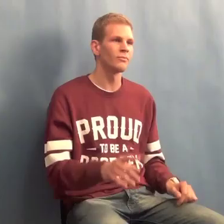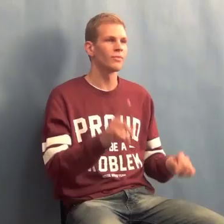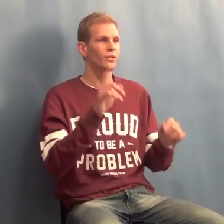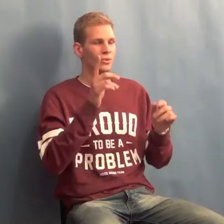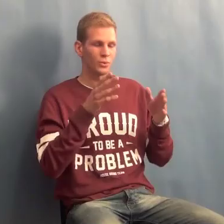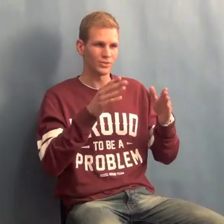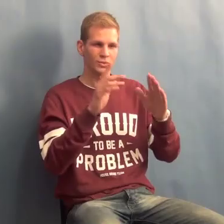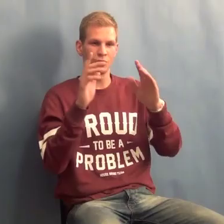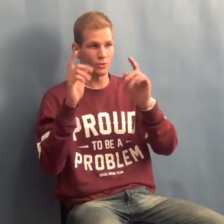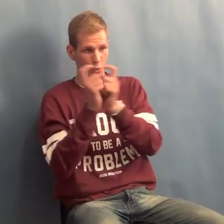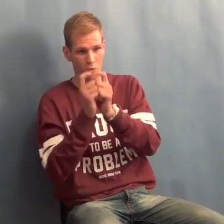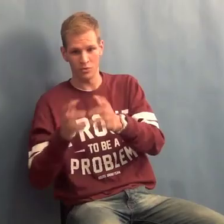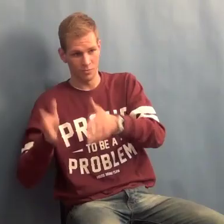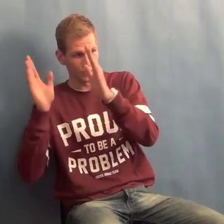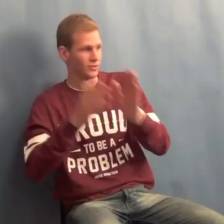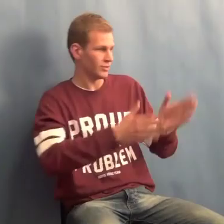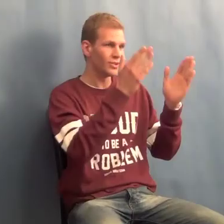Ulica, wysokie bloki stoją obok siebie.